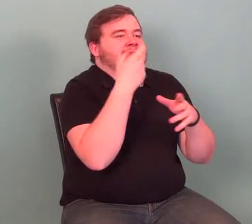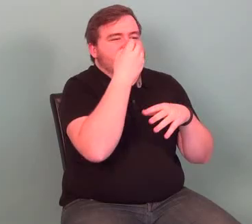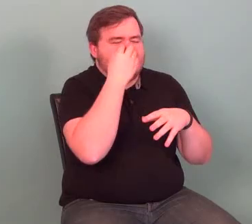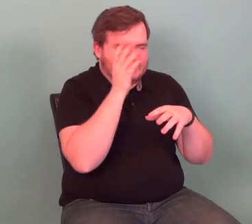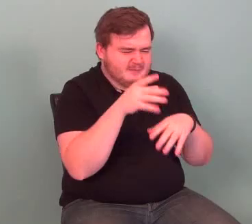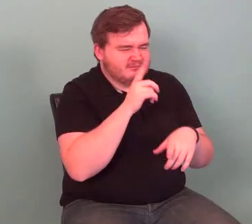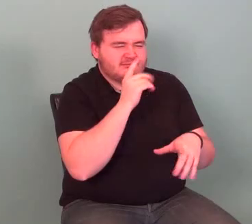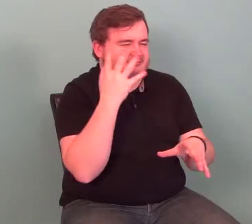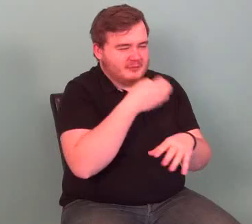Chłopak jest obrażony.